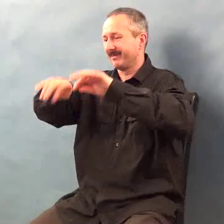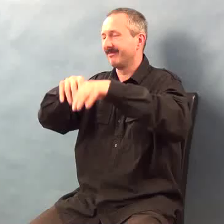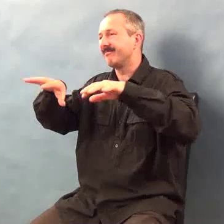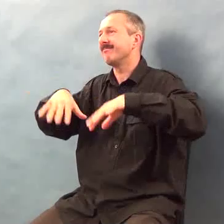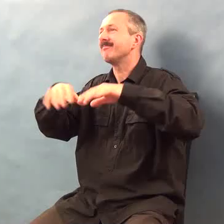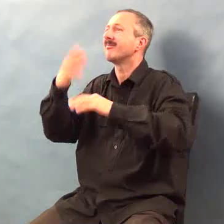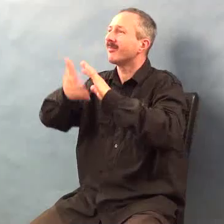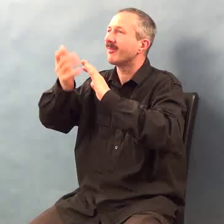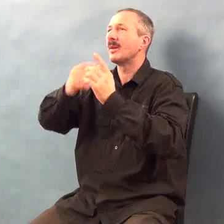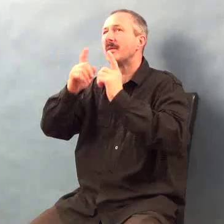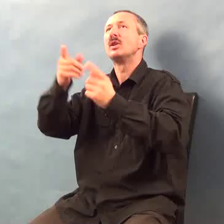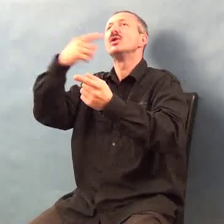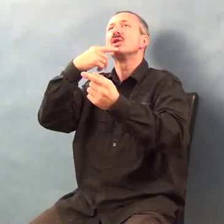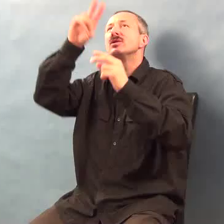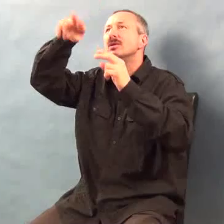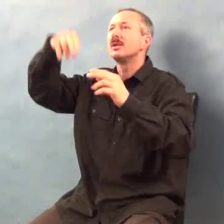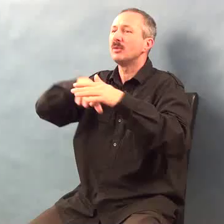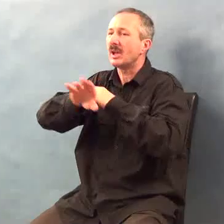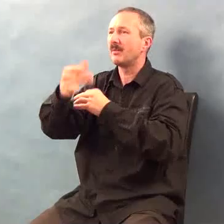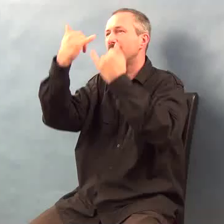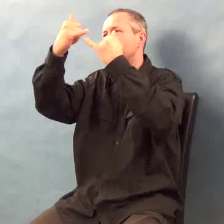Wszyscy idą, migają, rozmawiają, zwiedzają muzea i inne atrakcje.